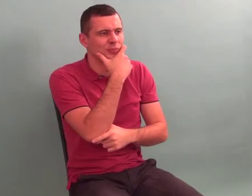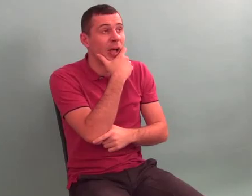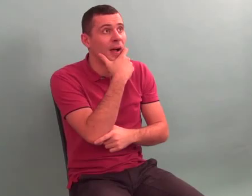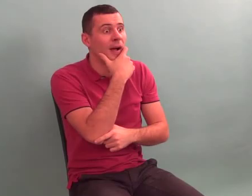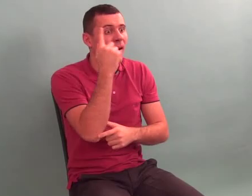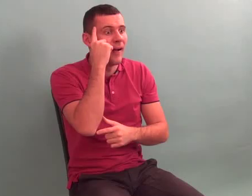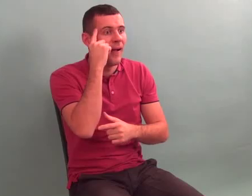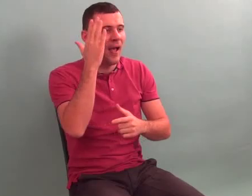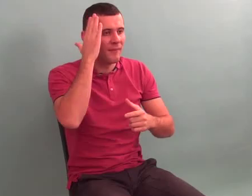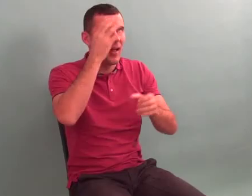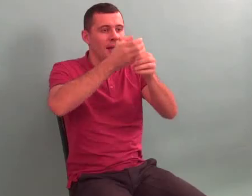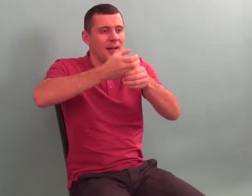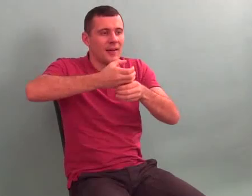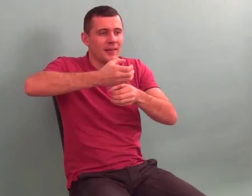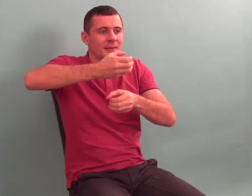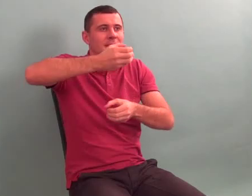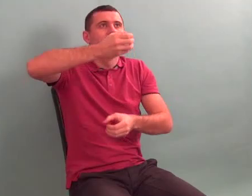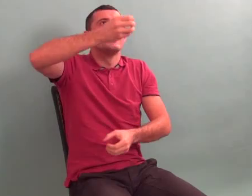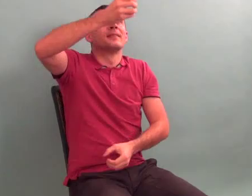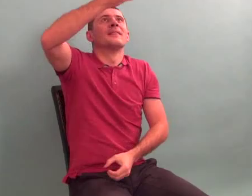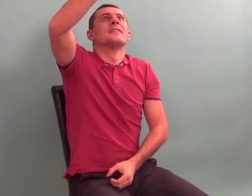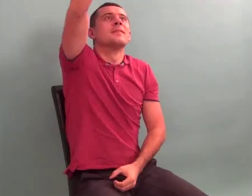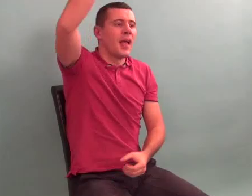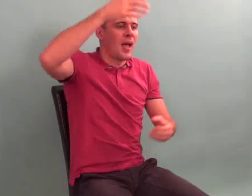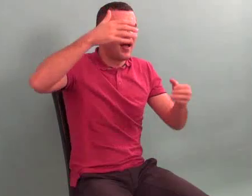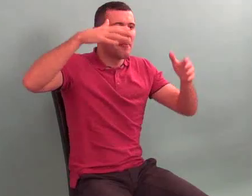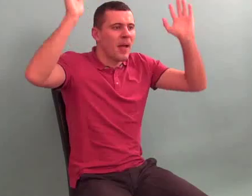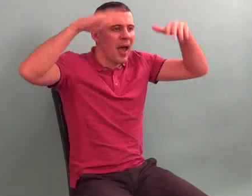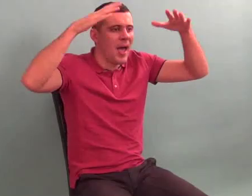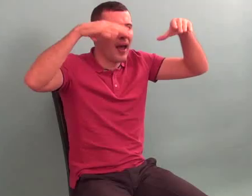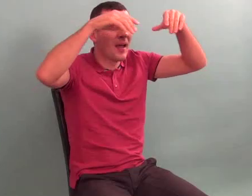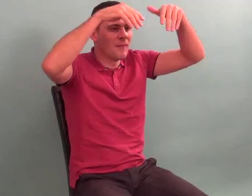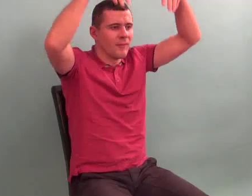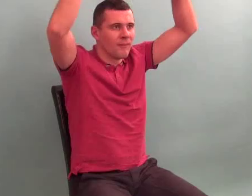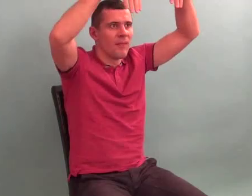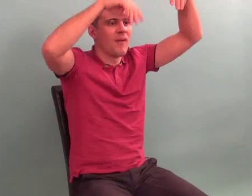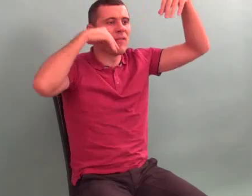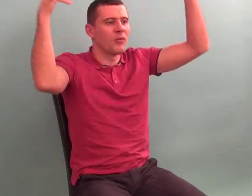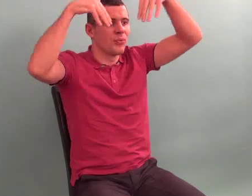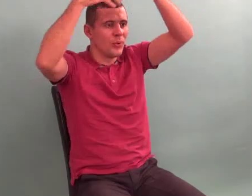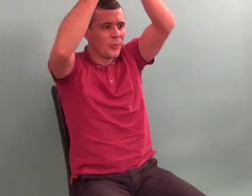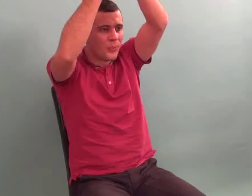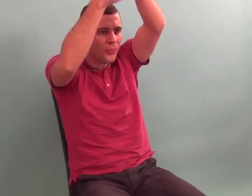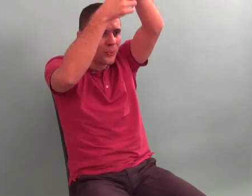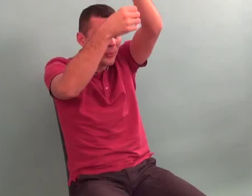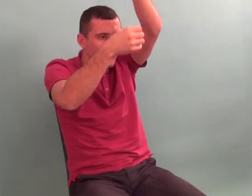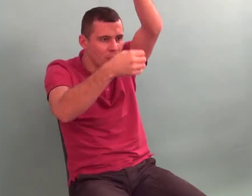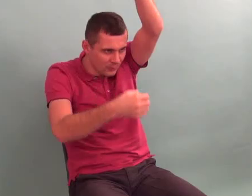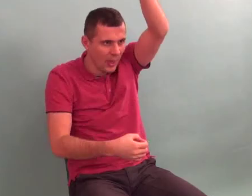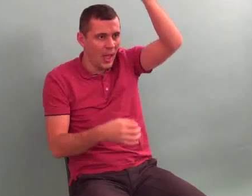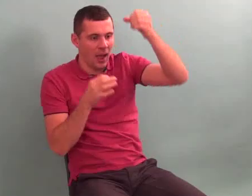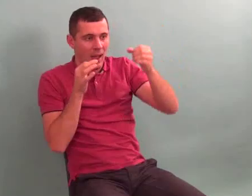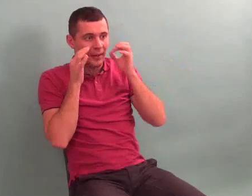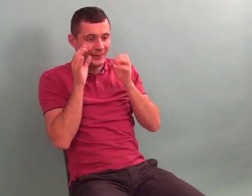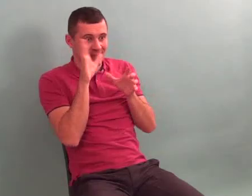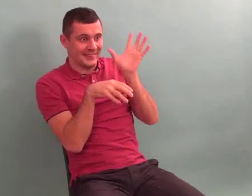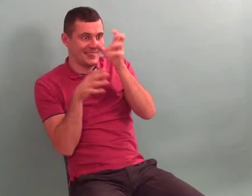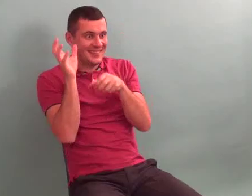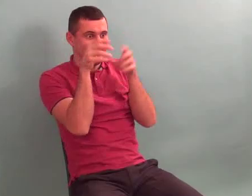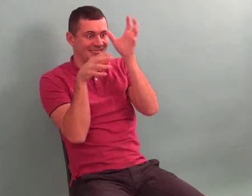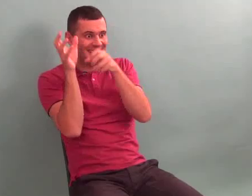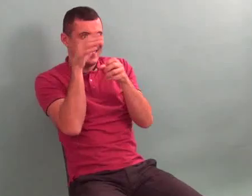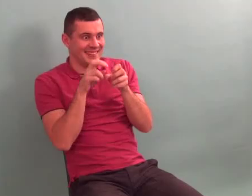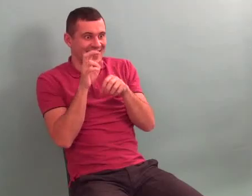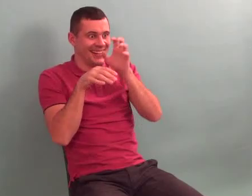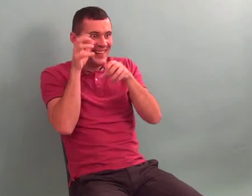Wpadł na pomysł, żeby wdrapać się po rynnie.